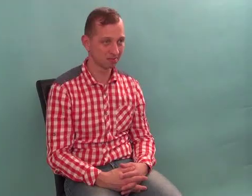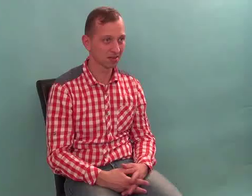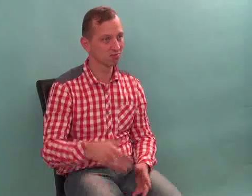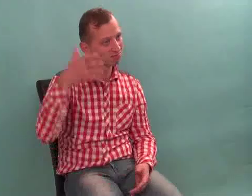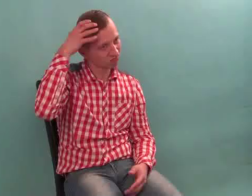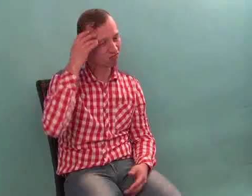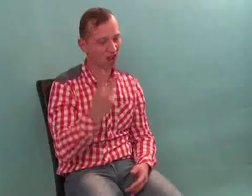Dwa kaski.